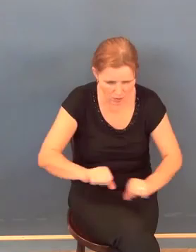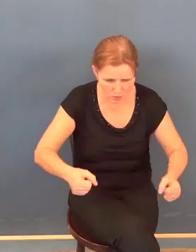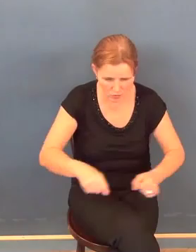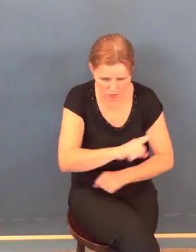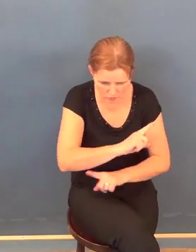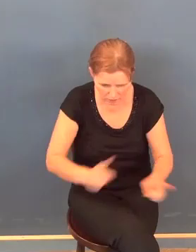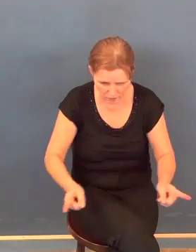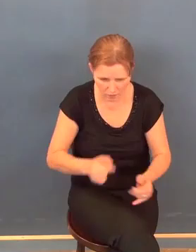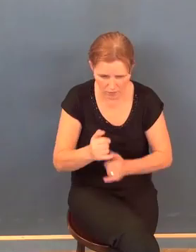Na motorze nie wolno.